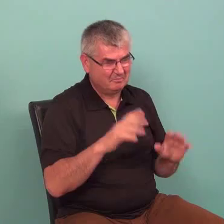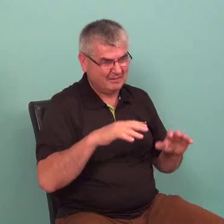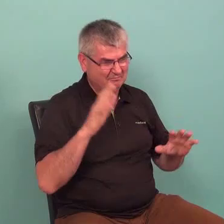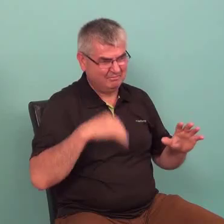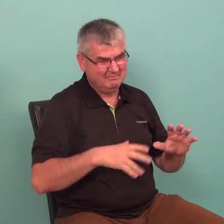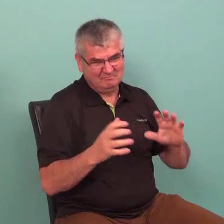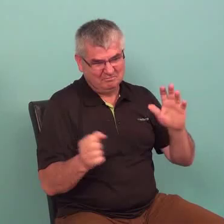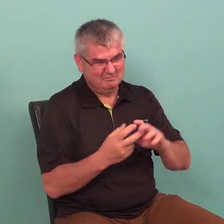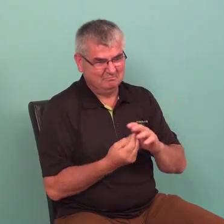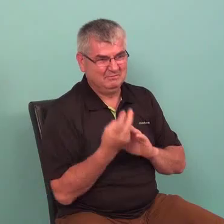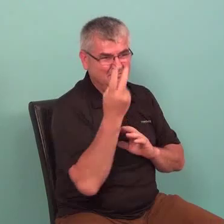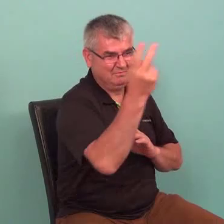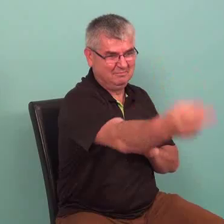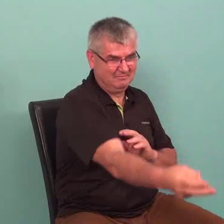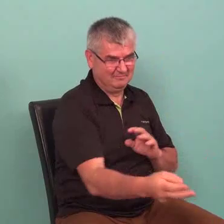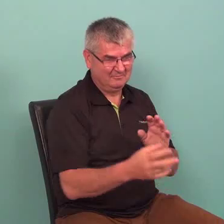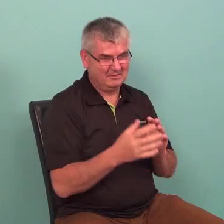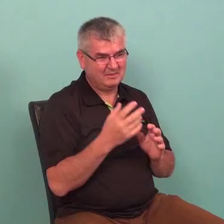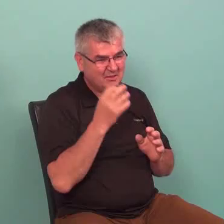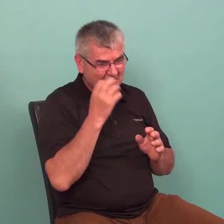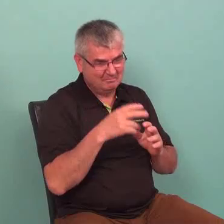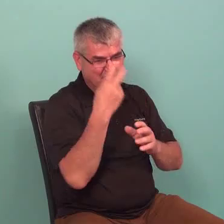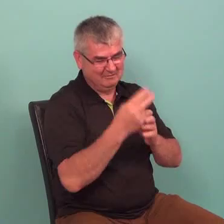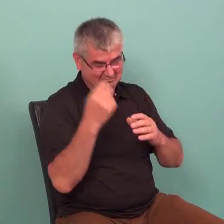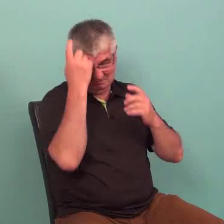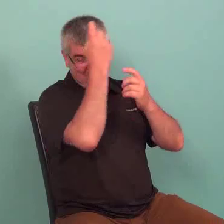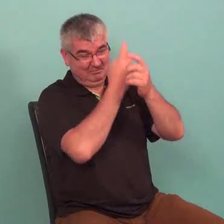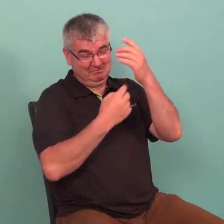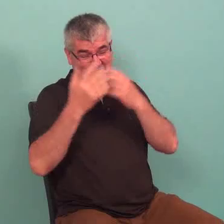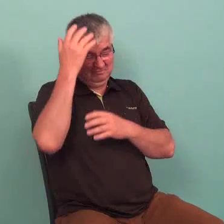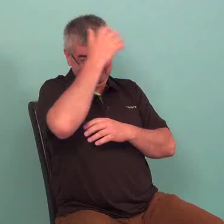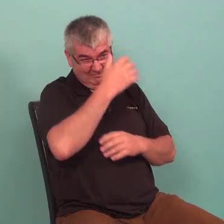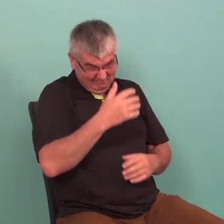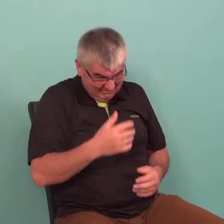Ptak wyrzuca kota z budynku, kot upada i kręci mu się w głowie.